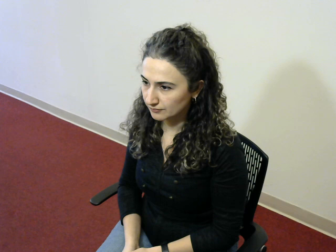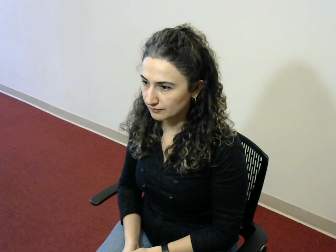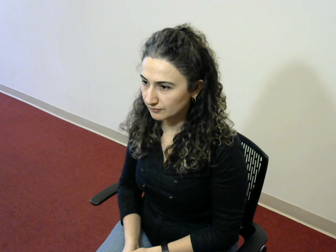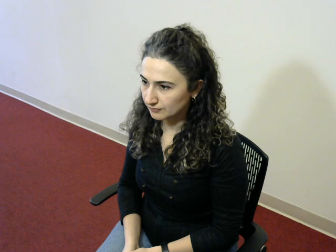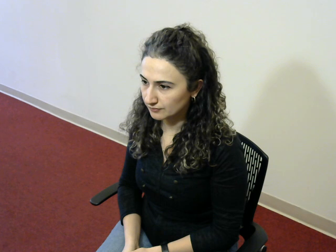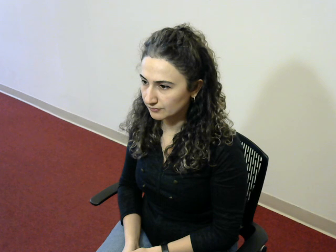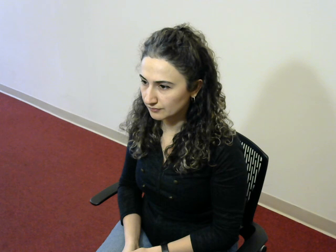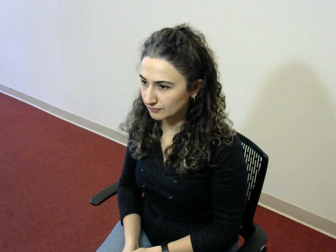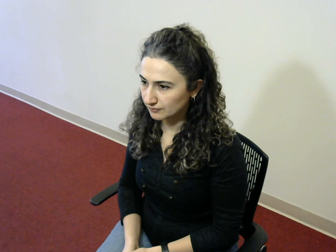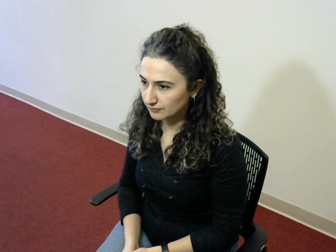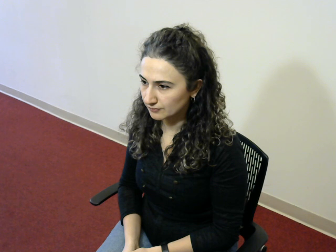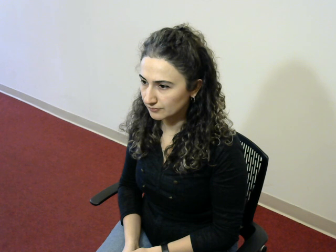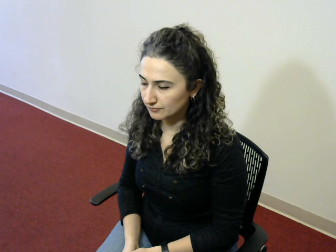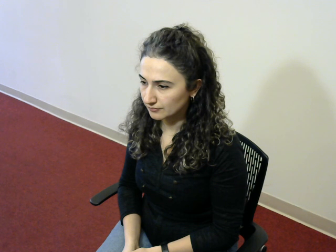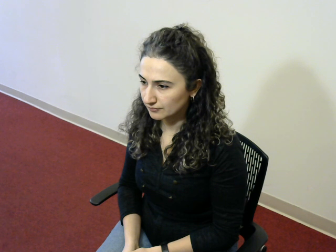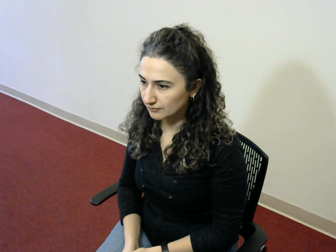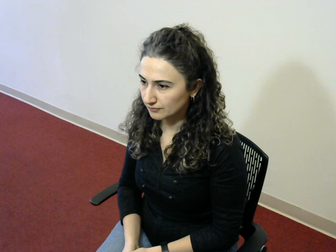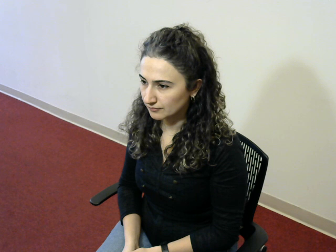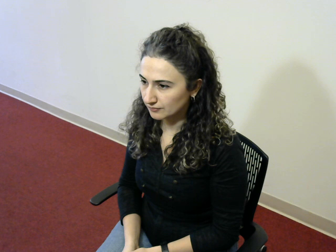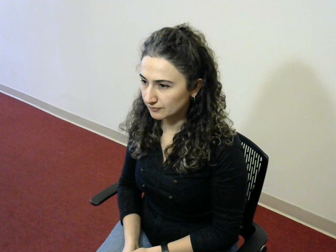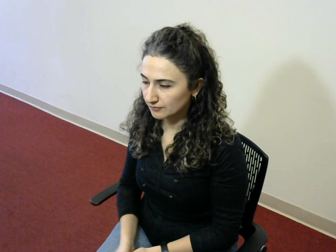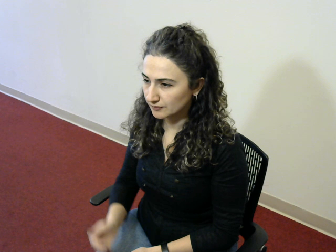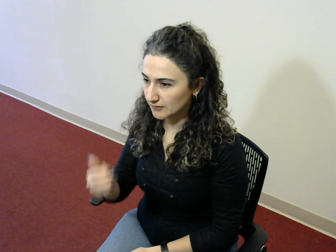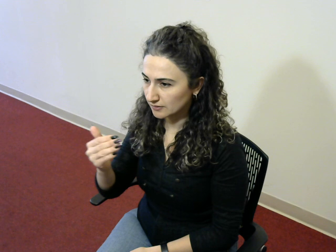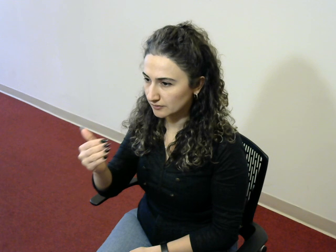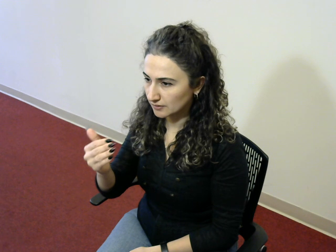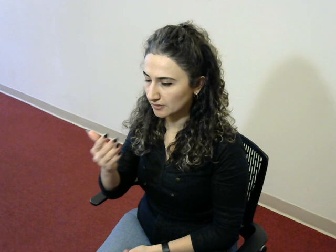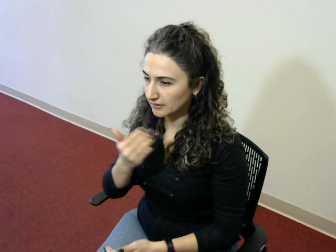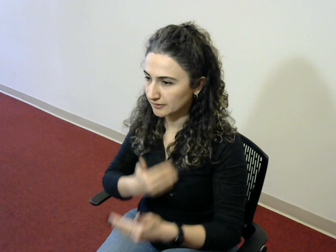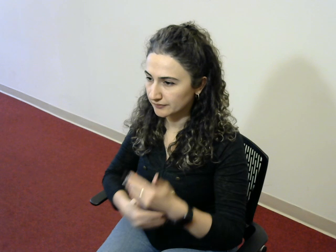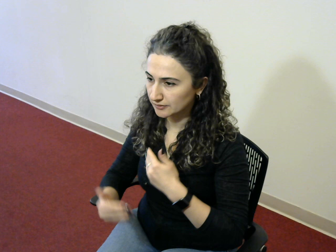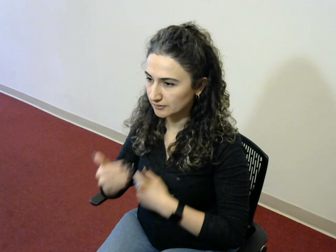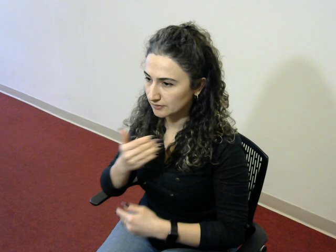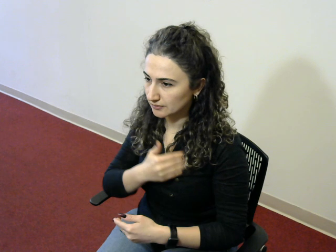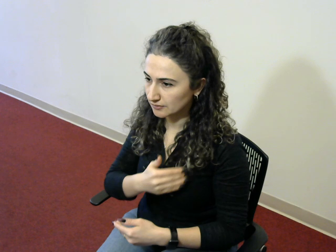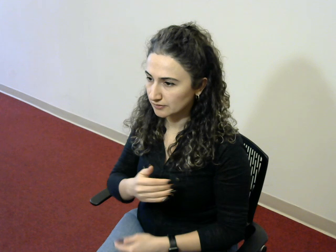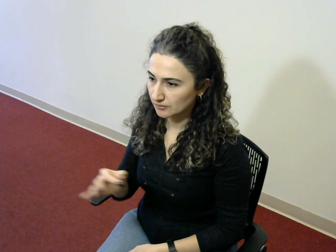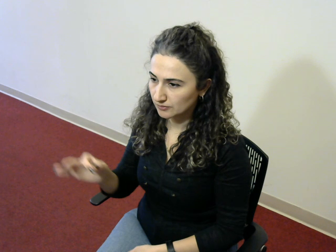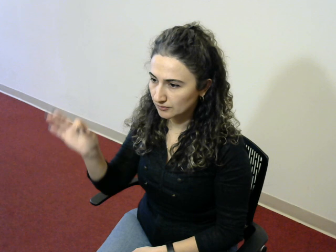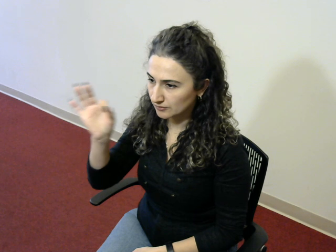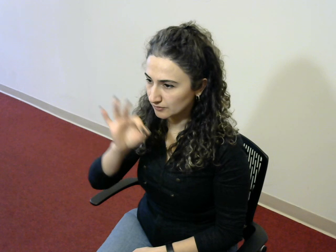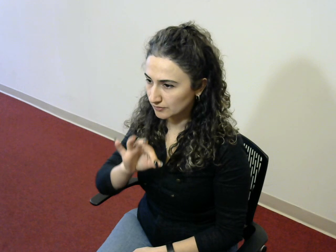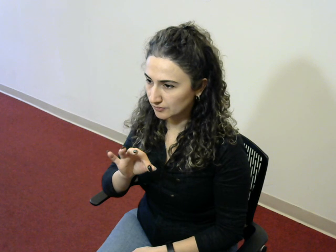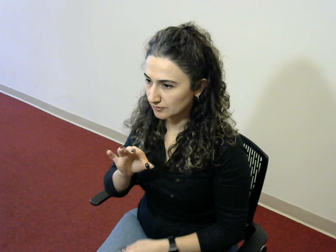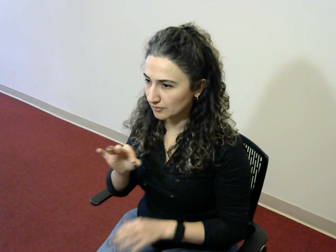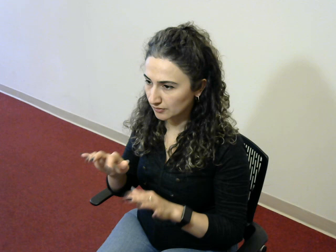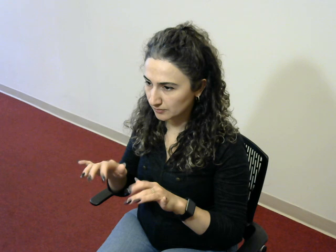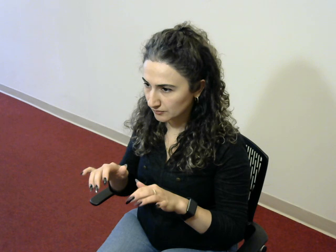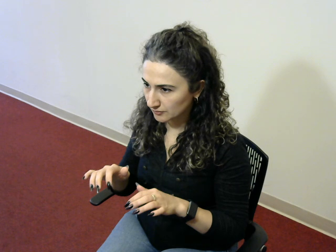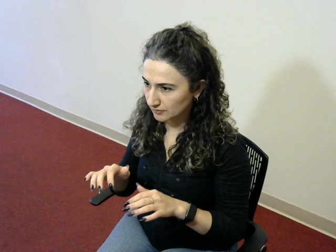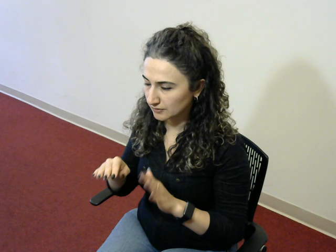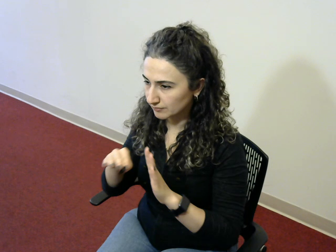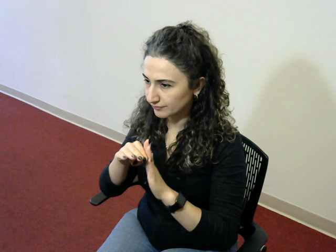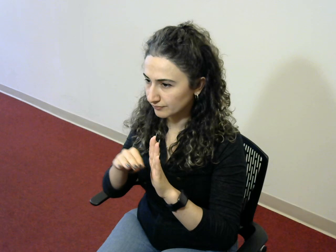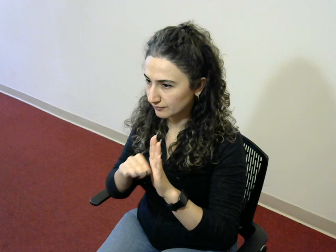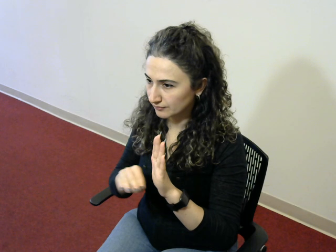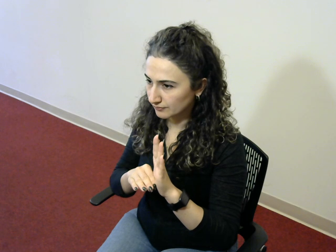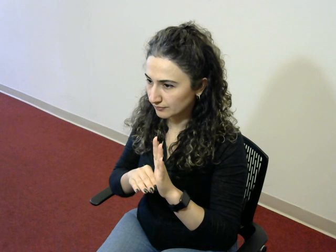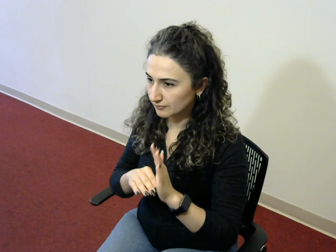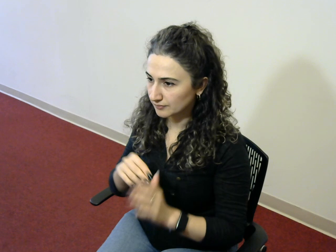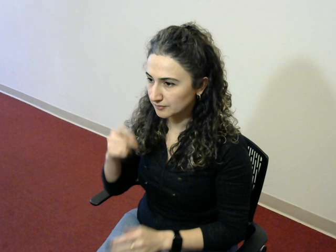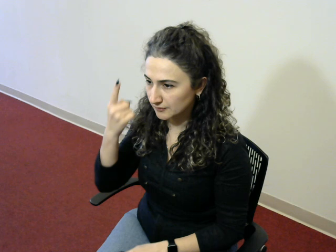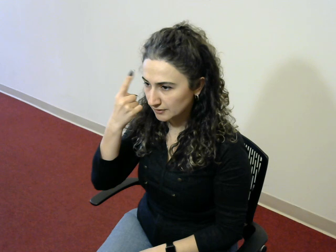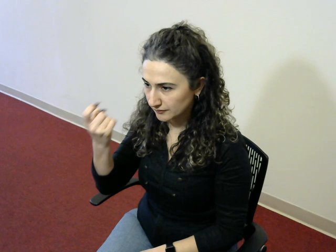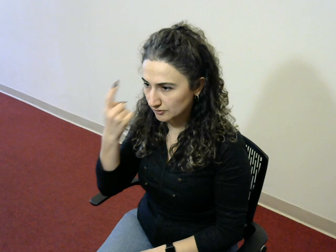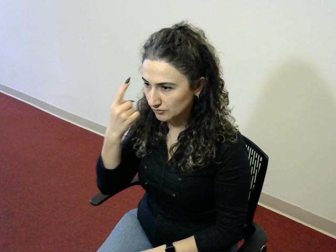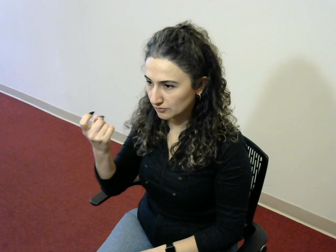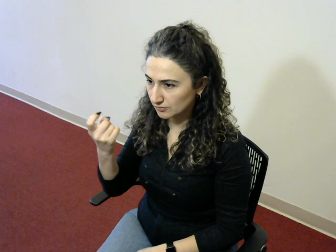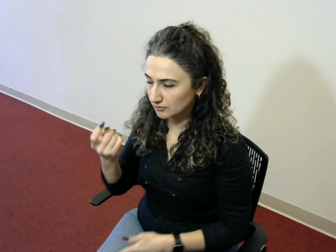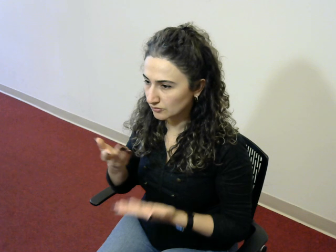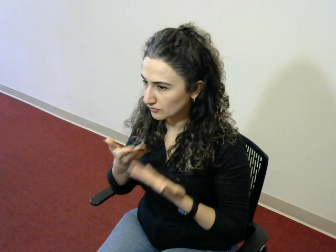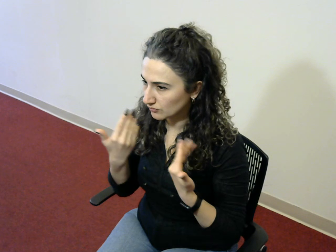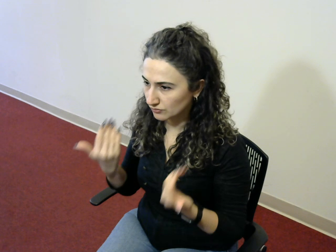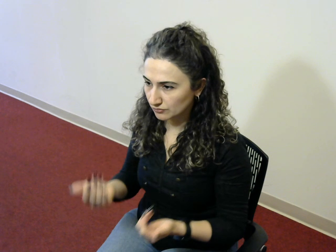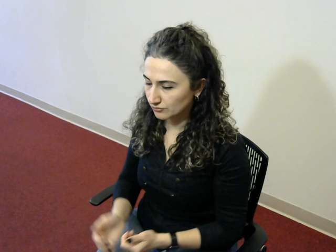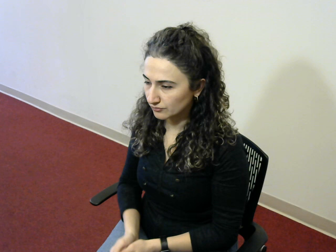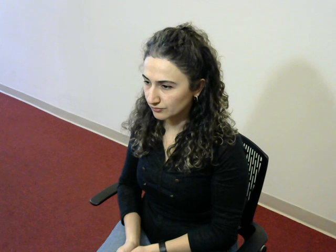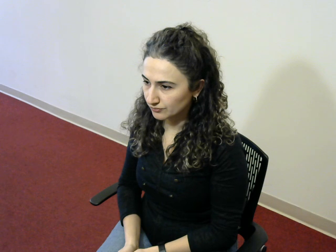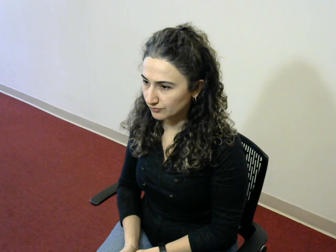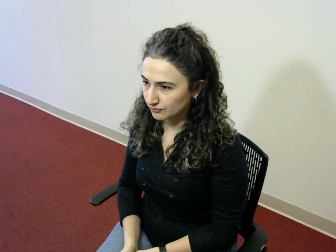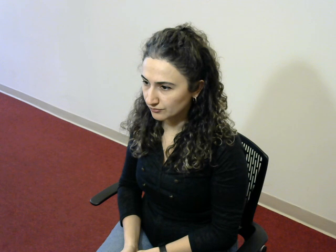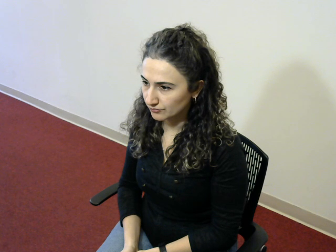Sizin əlilliyiniz haqqınızda sistemdə məlumat yoxdur